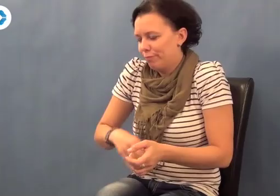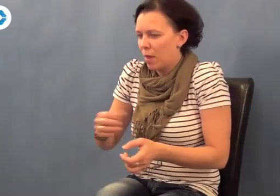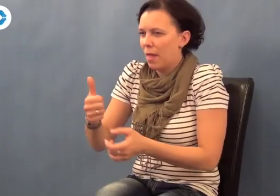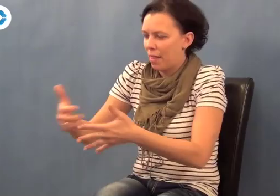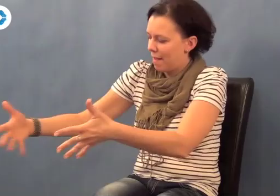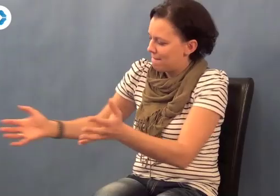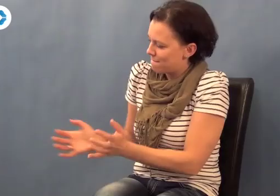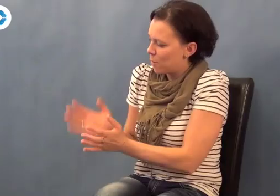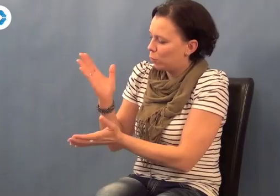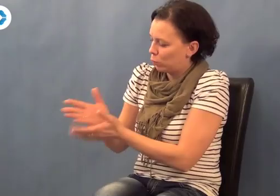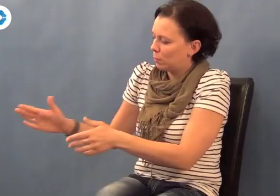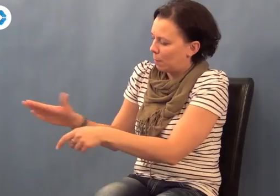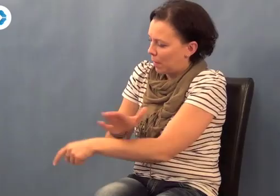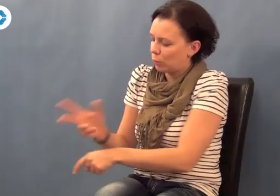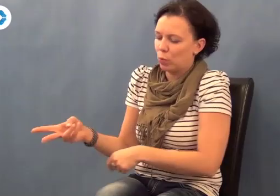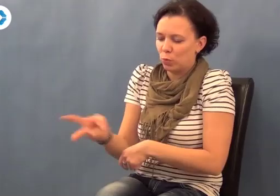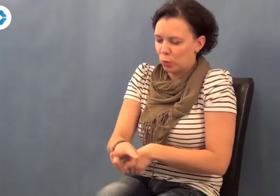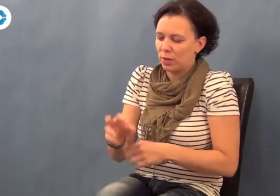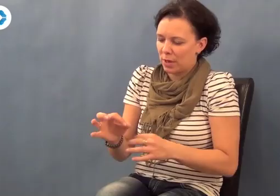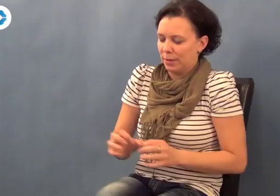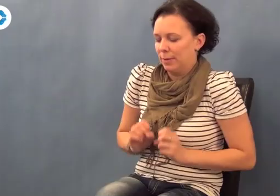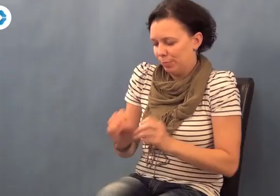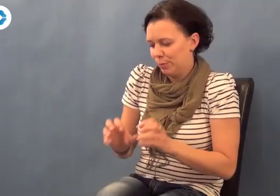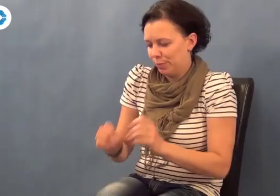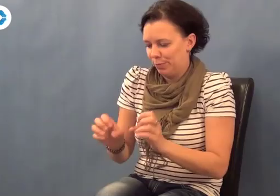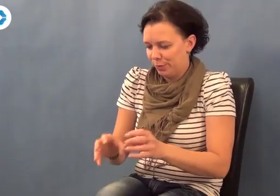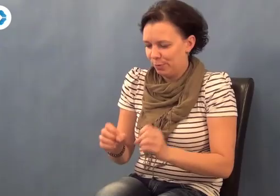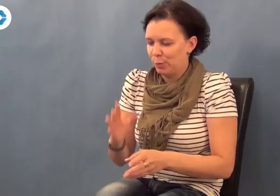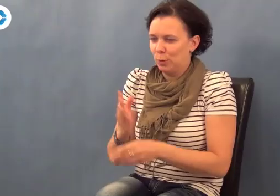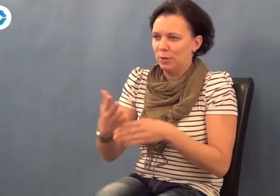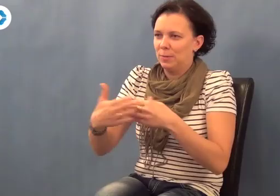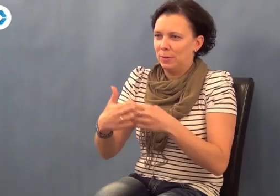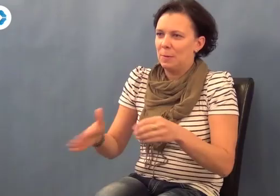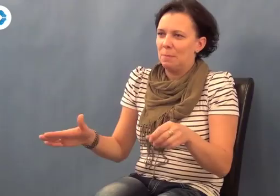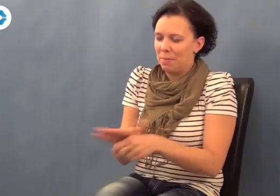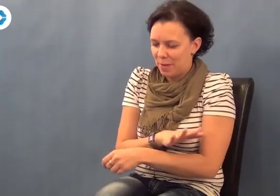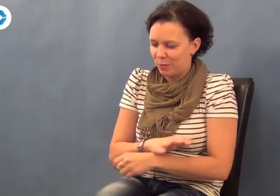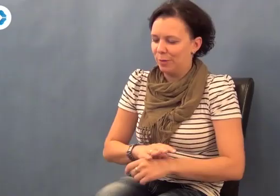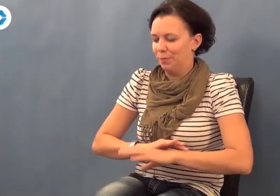Jeden pojemnik jest już pełny, drugi jest obok, teraz tam wkłada gruszki i prawie go zapełnił.